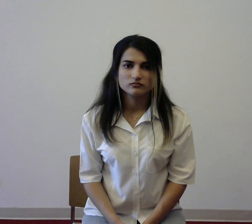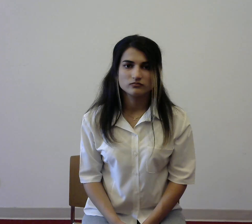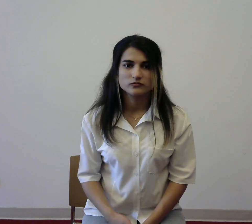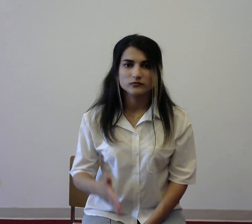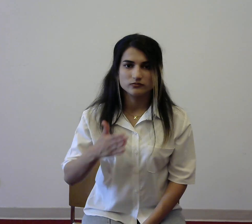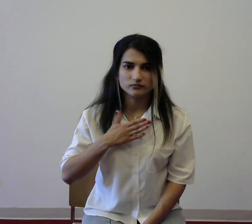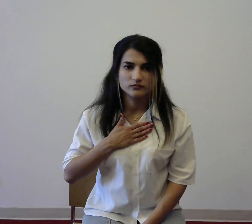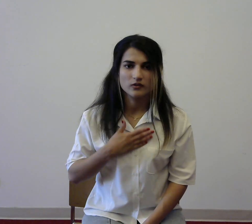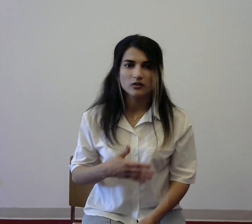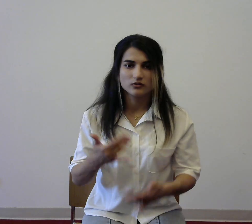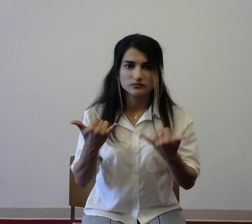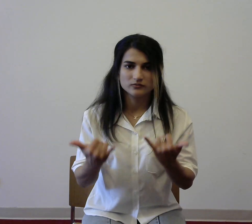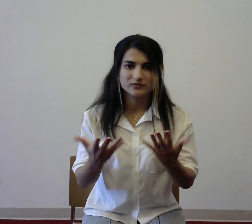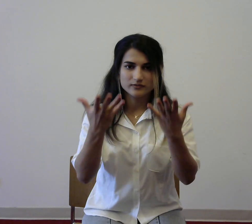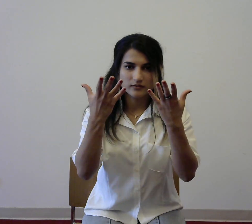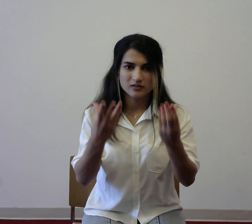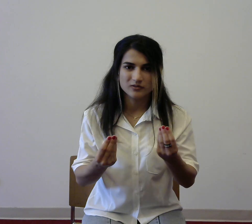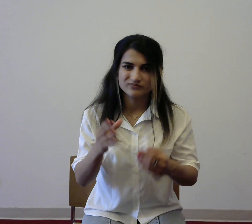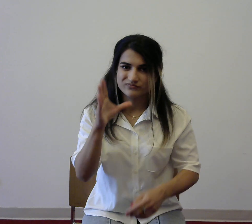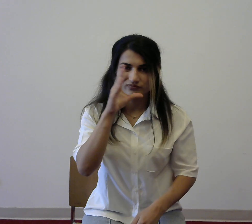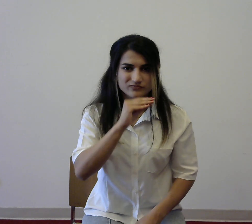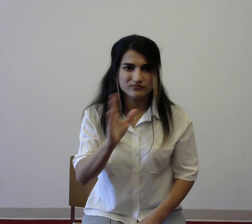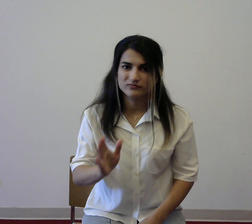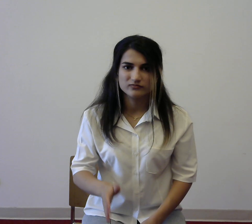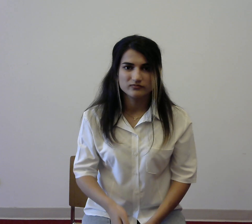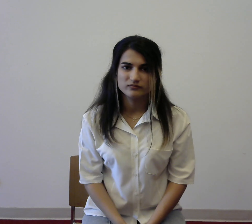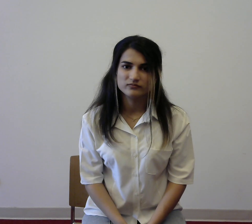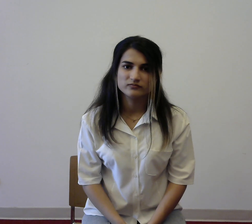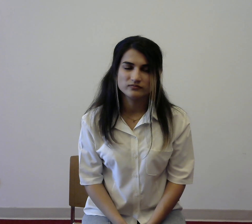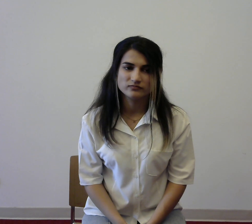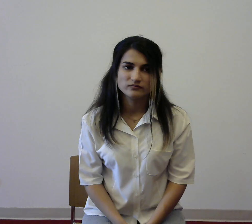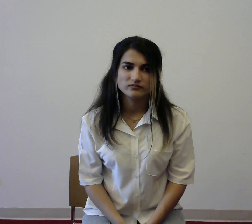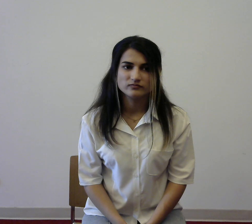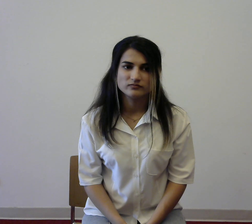Məndə bu gün alınmır